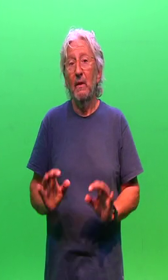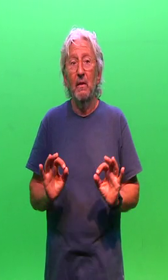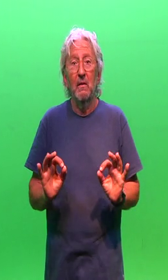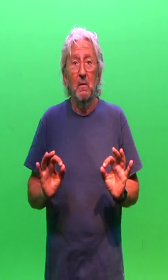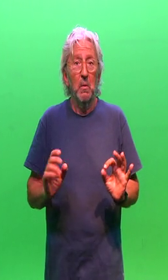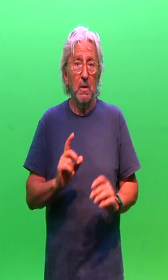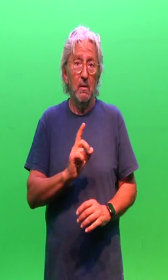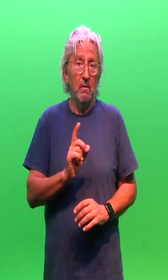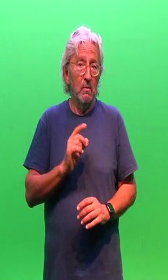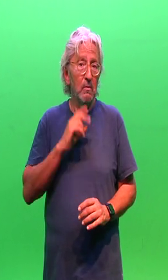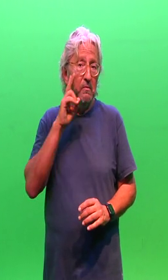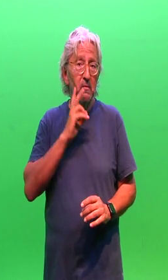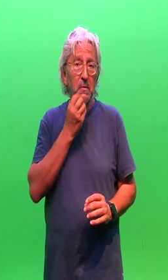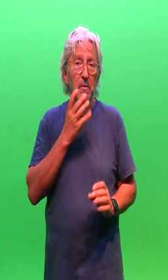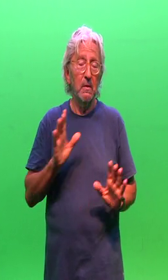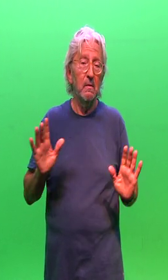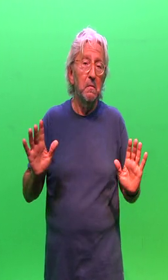De moment no, estic bé.